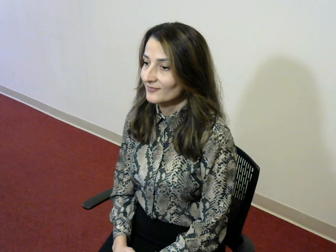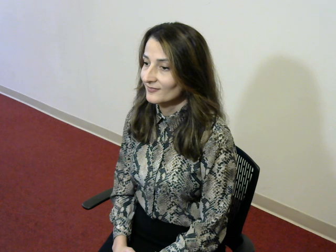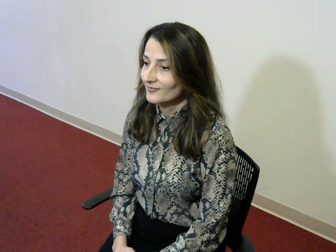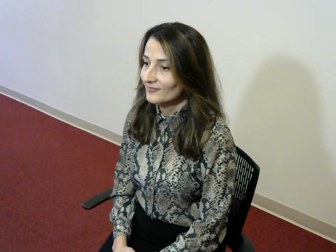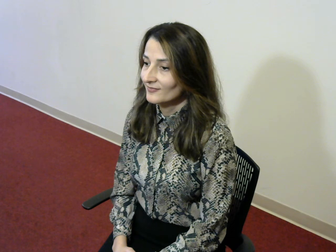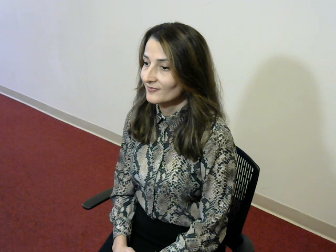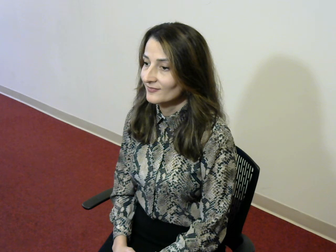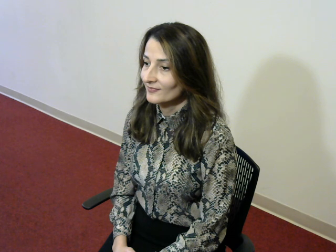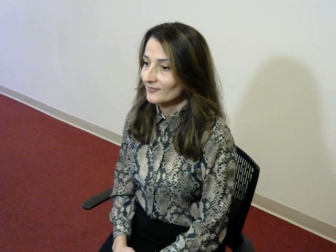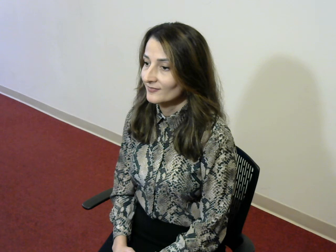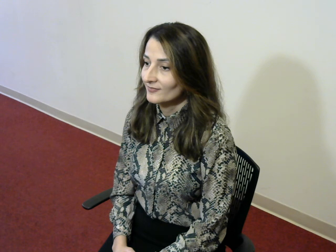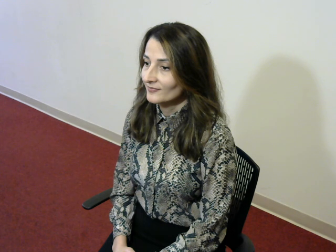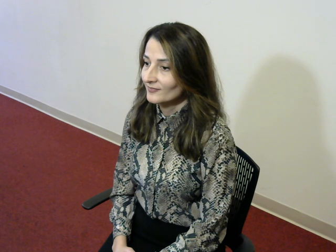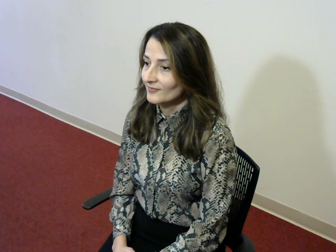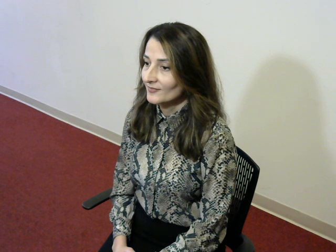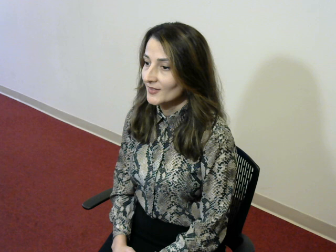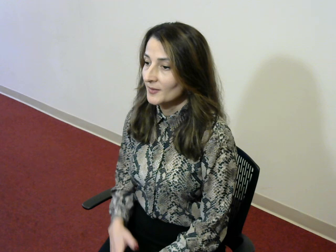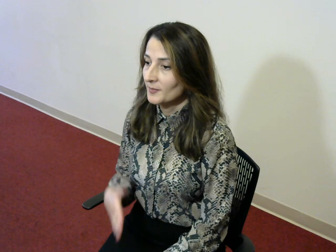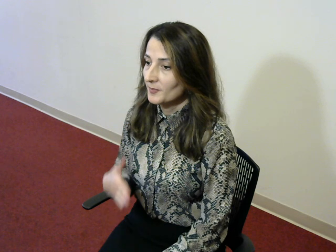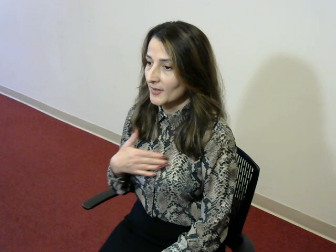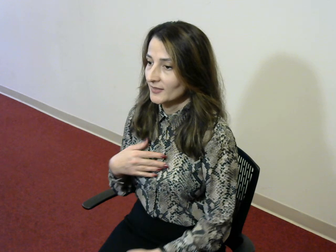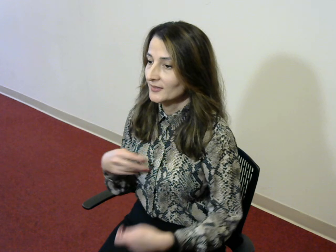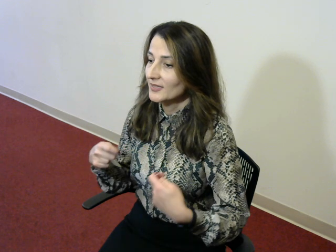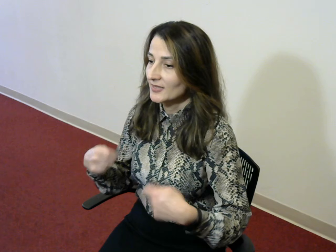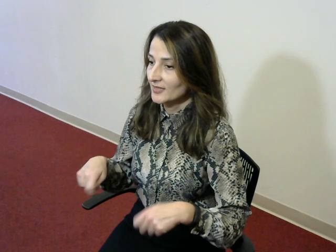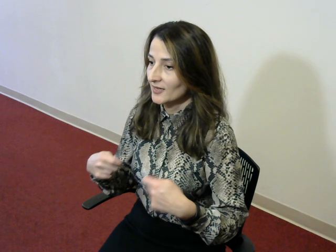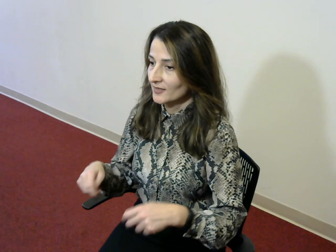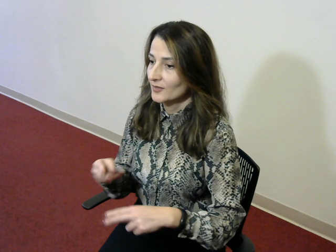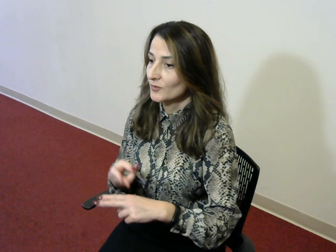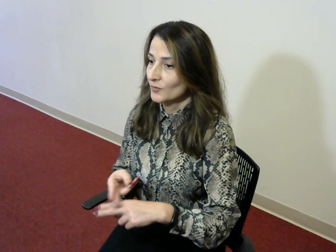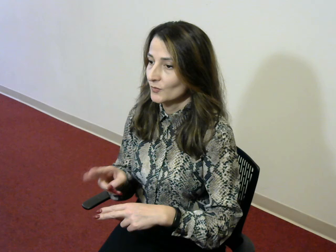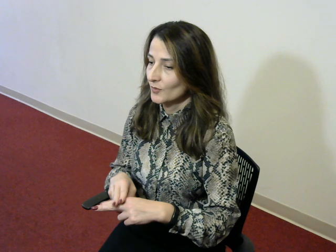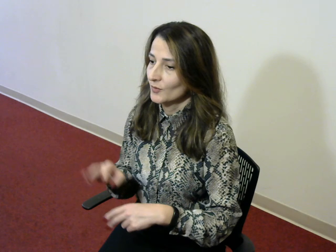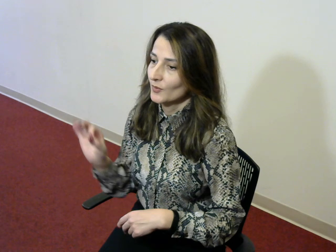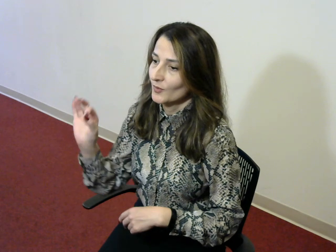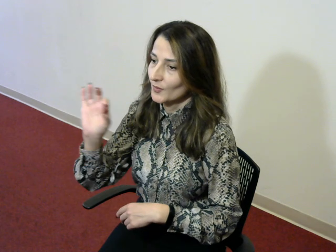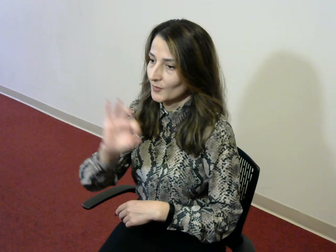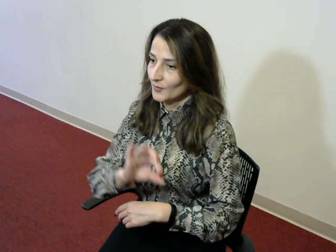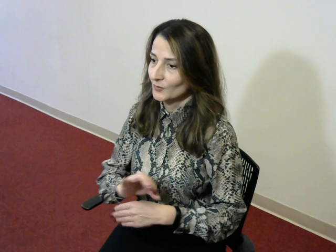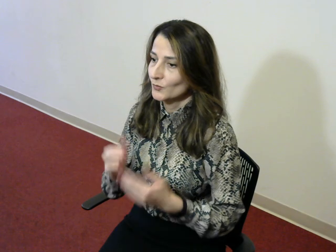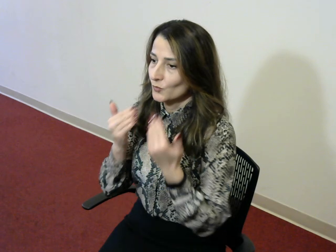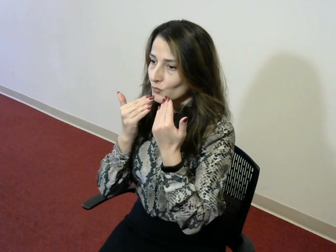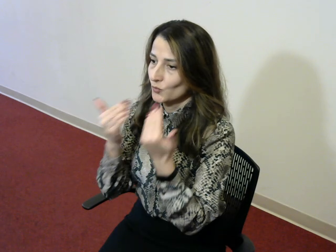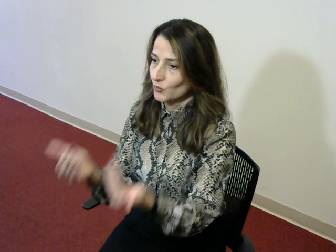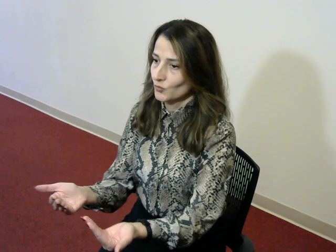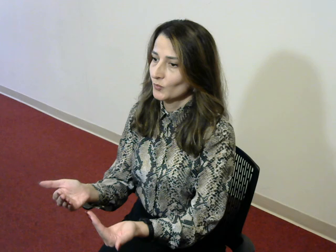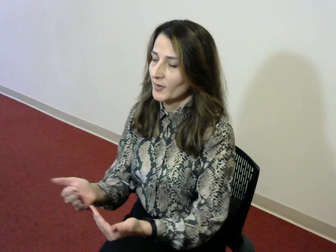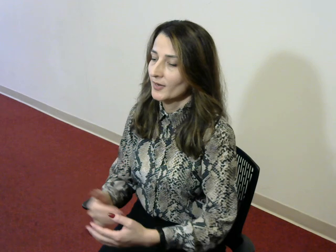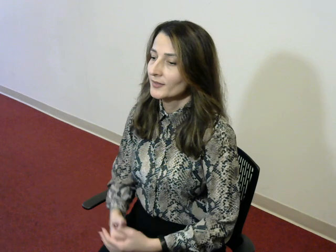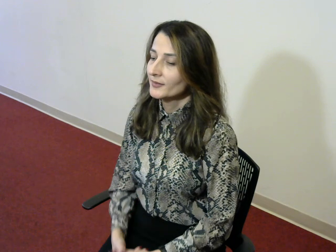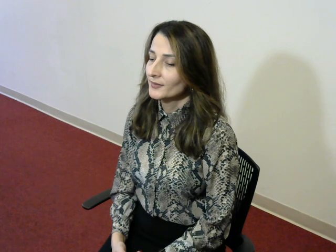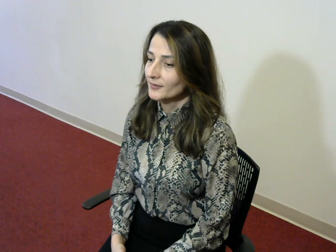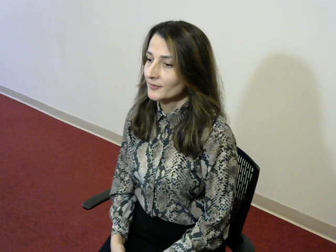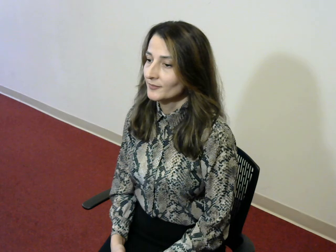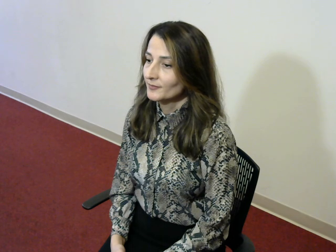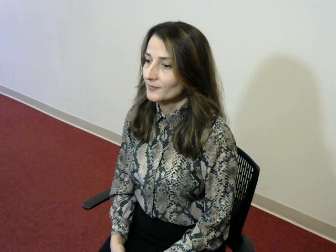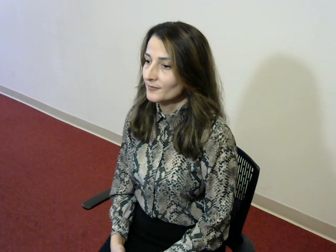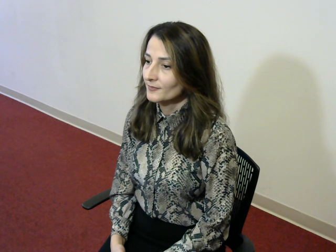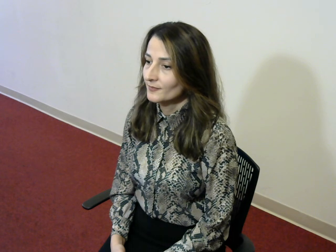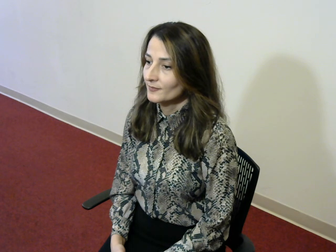Mən satıcıdan bu barədə soruşdum